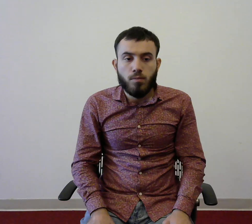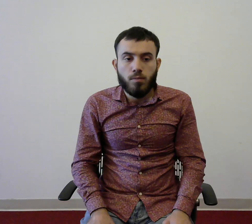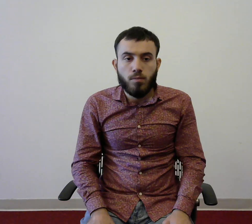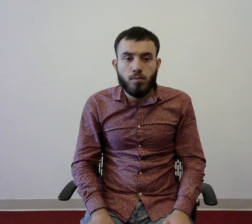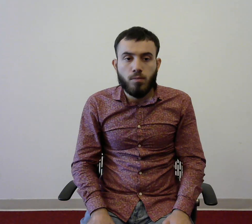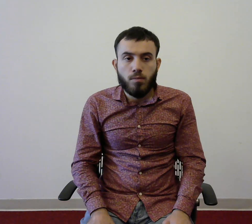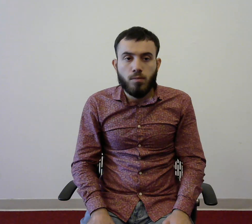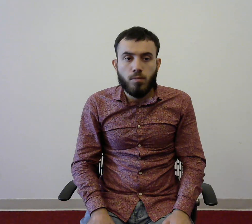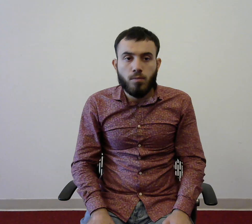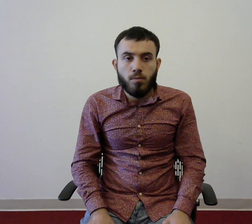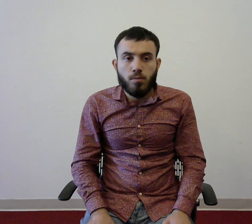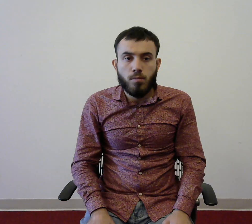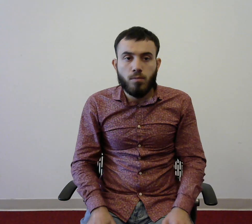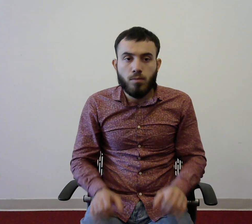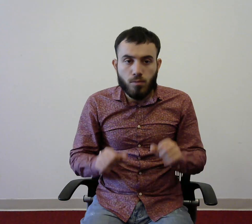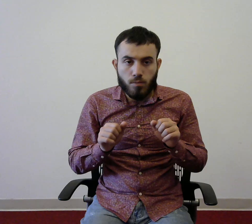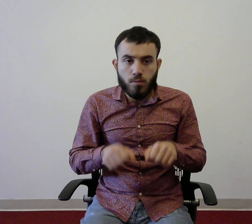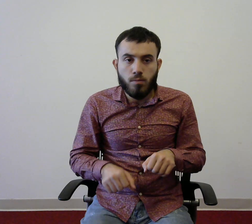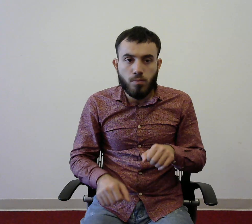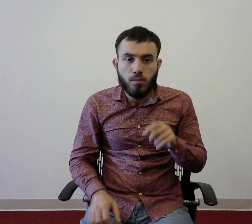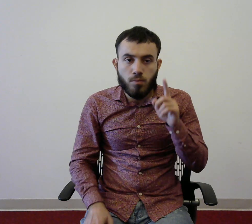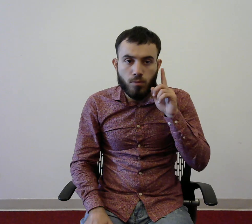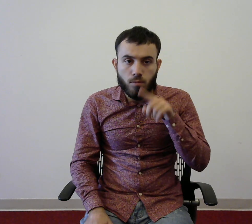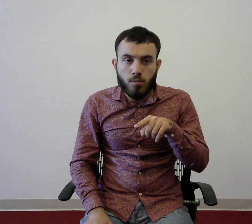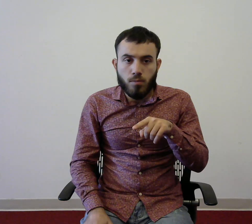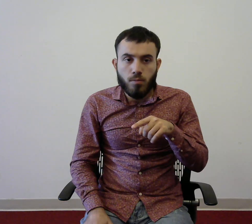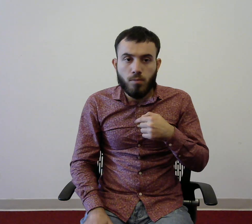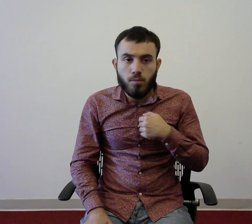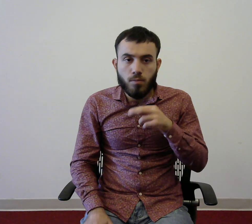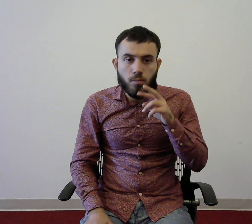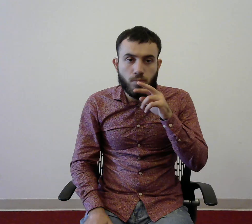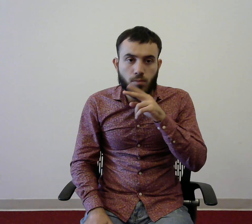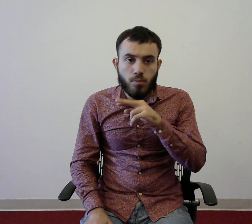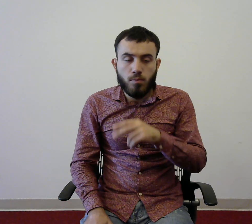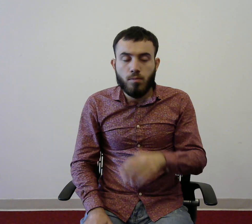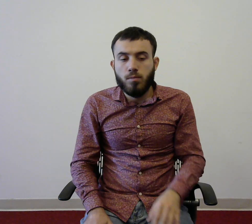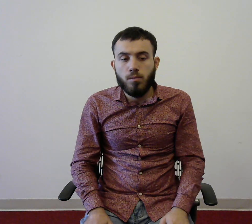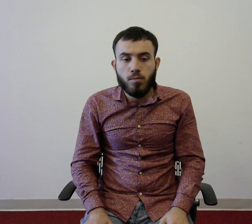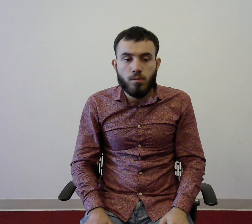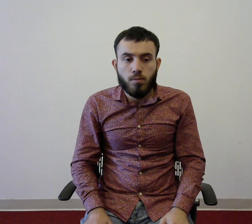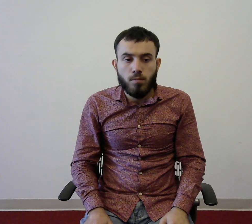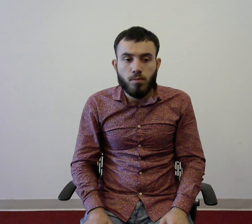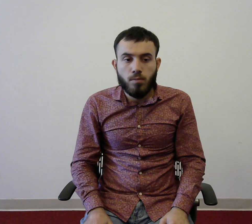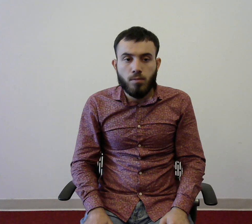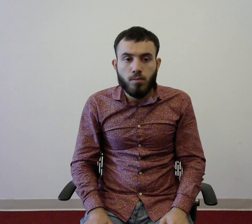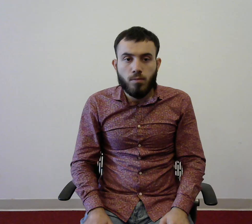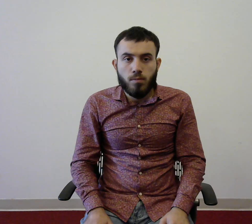Ola bilər mən zəhərlənmişəm